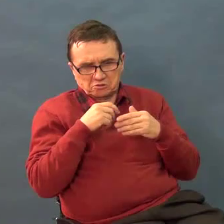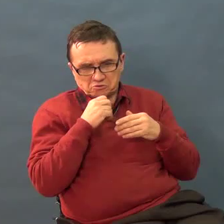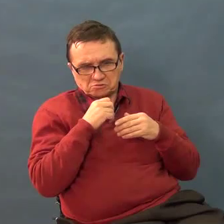Dobrze.